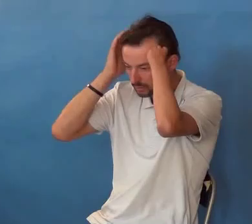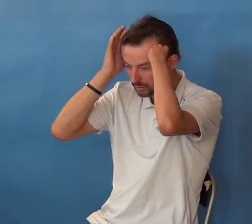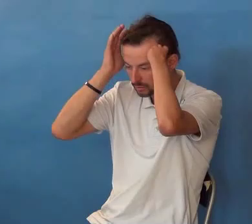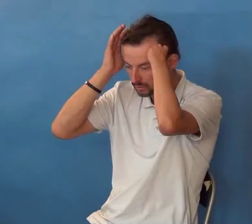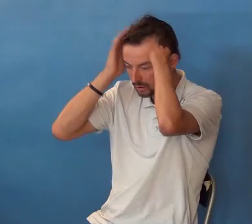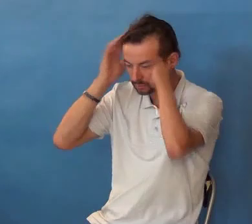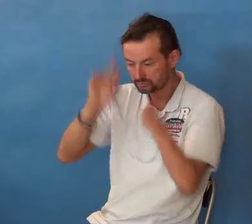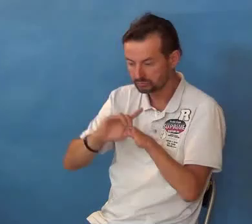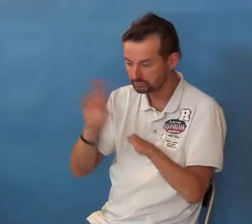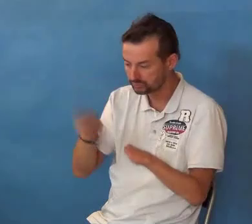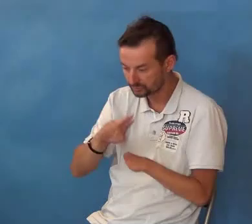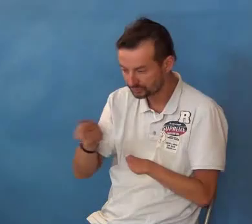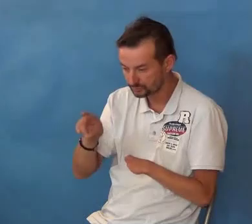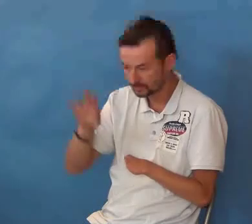Zakaz używania kasku.